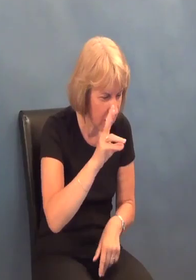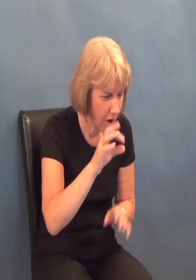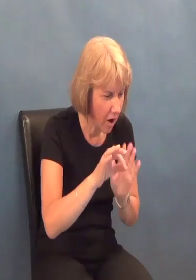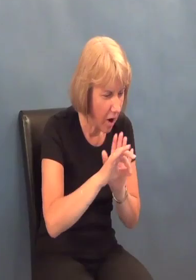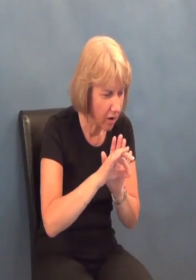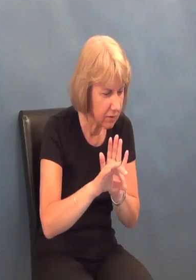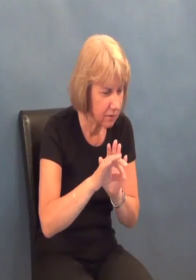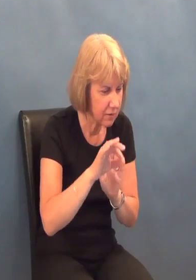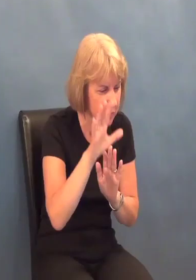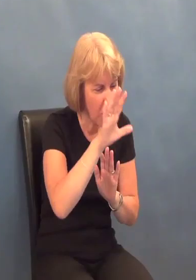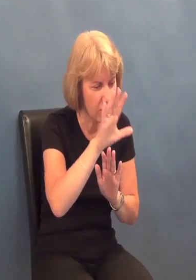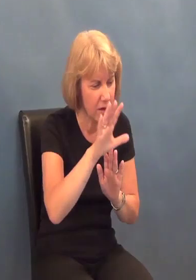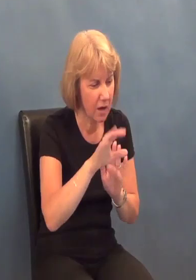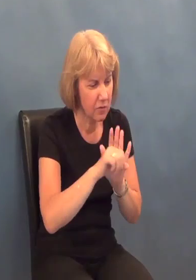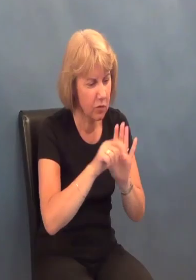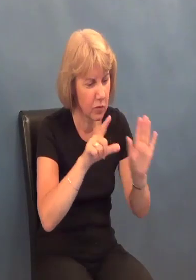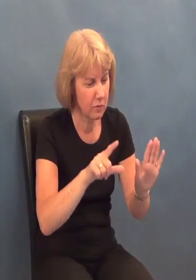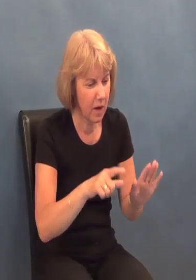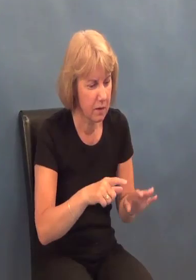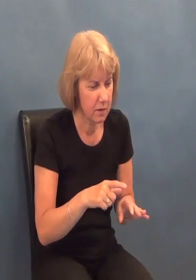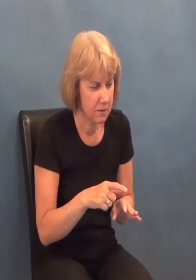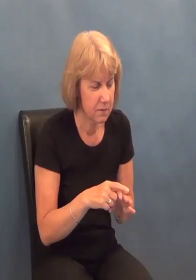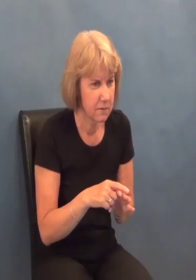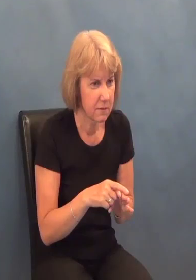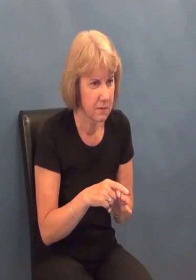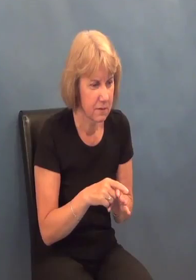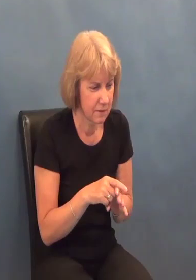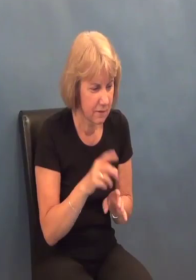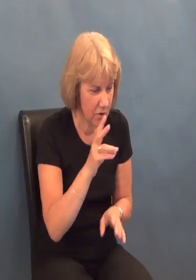Wtorek od piątej do siódmej.